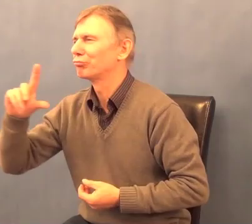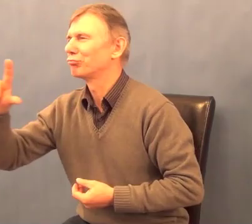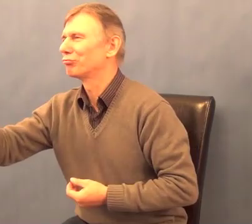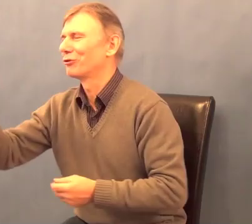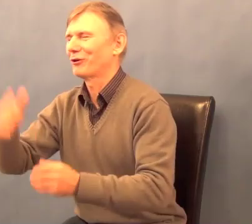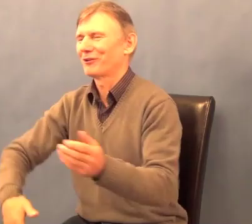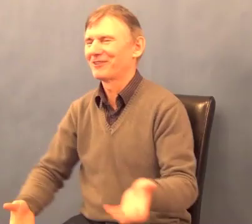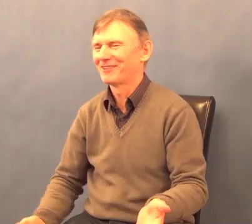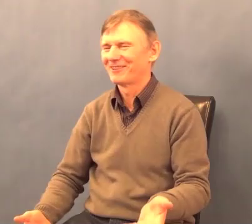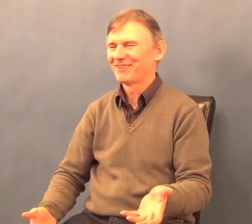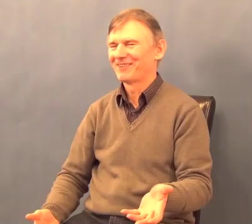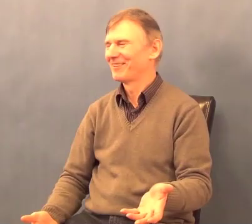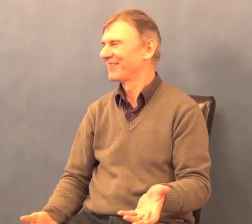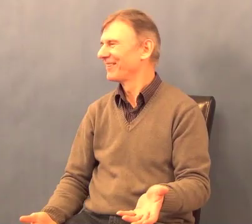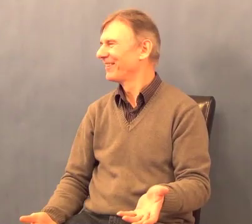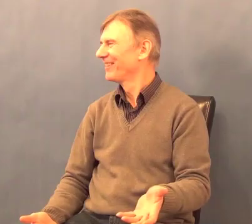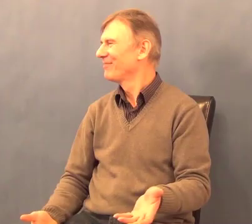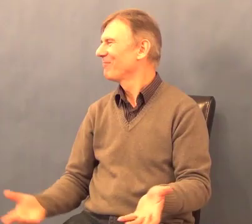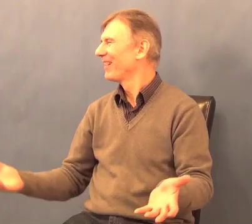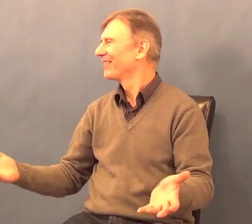Koniec.